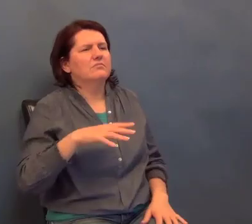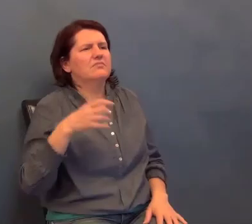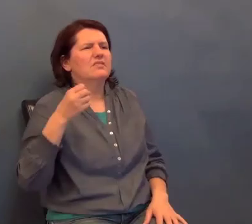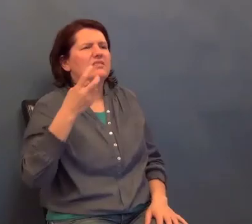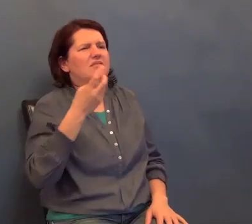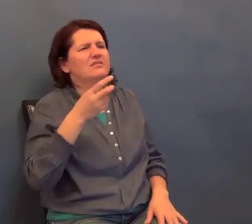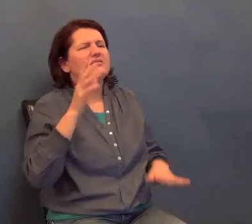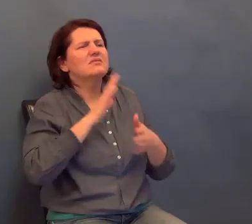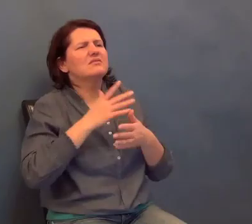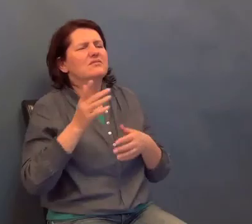###